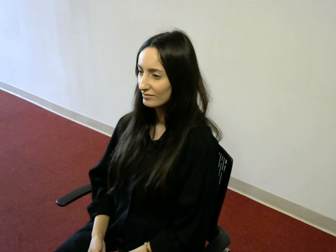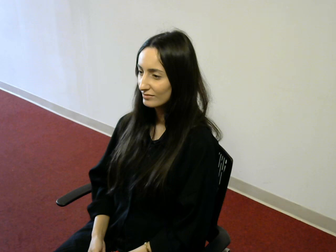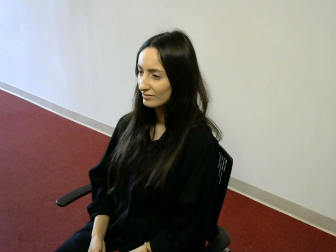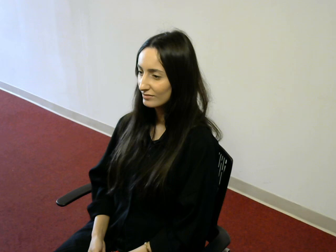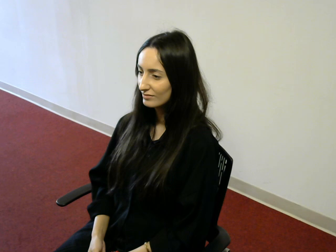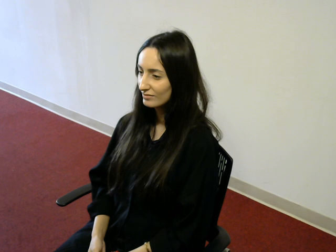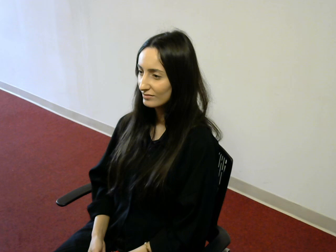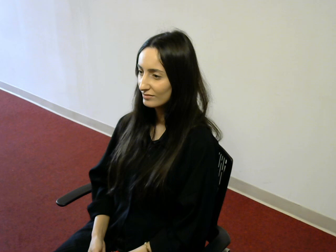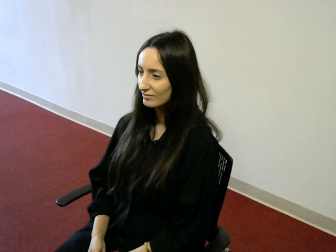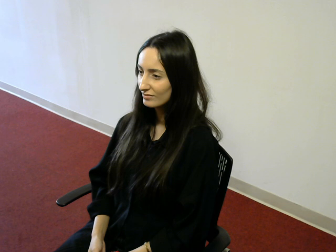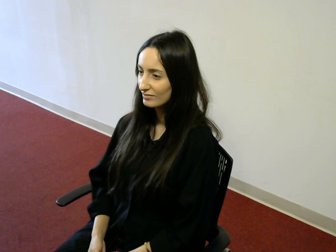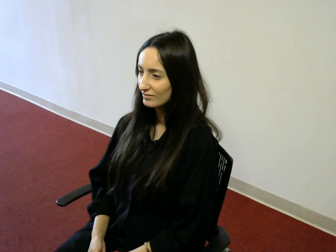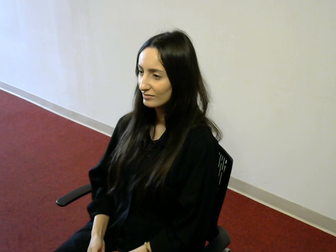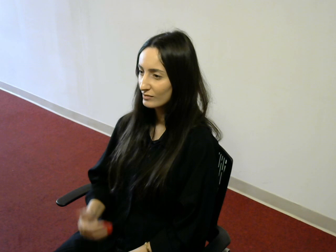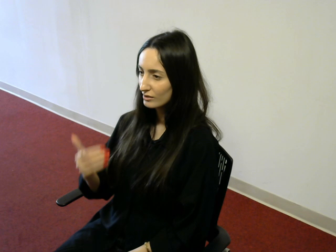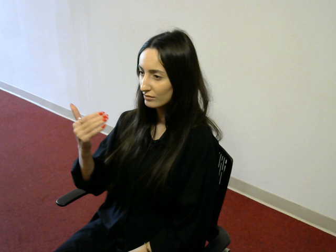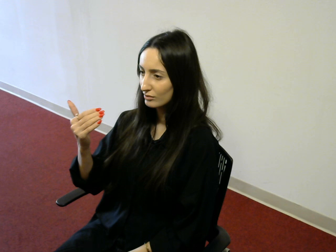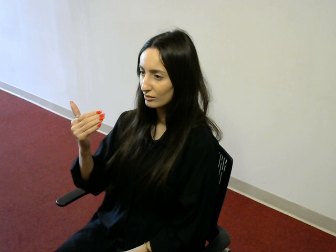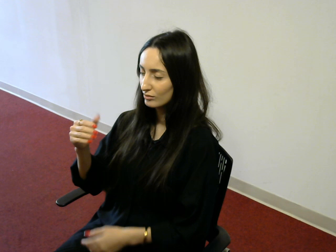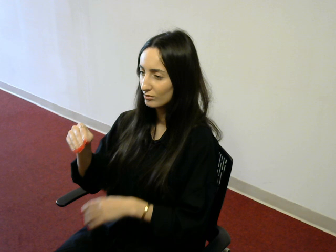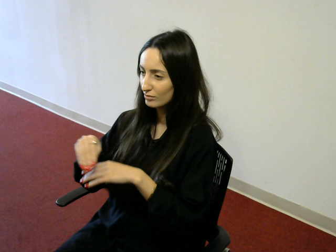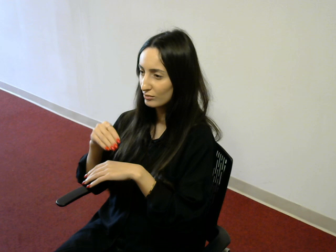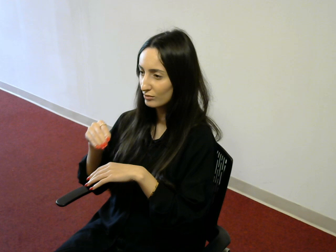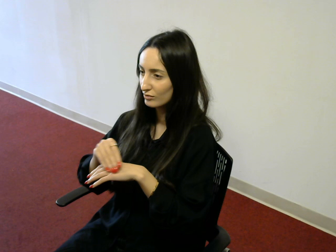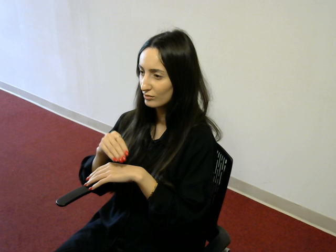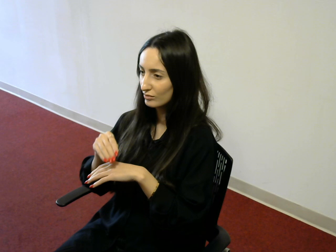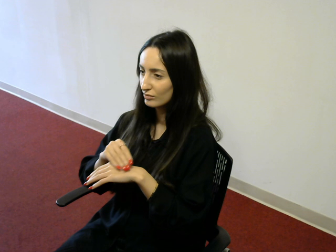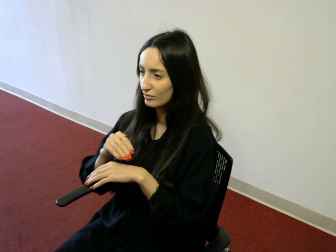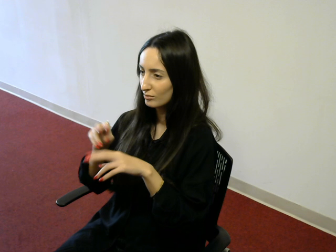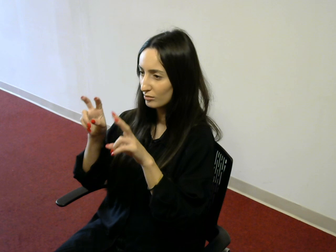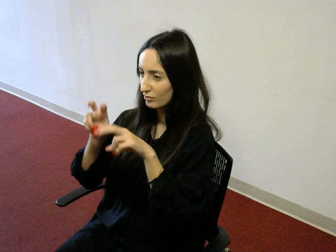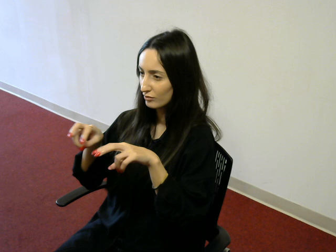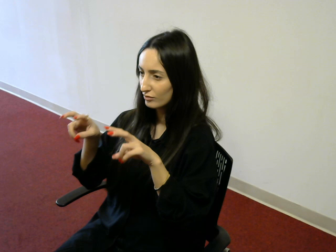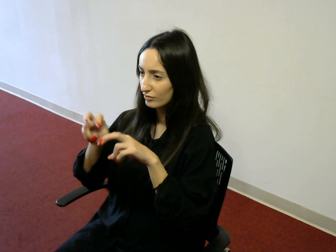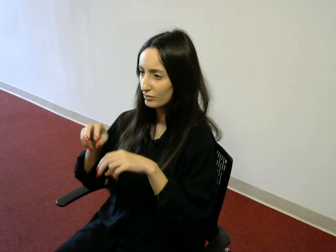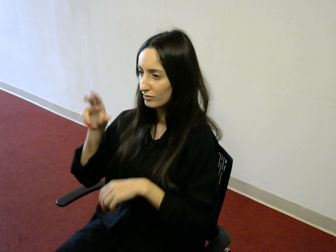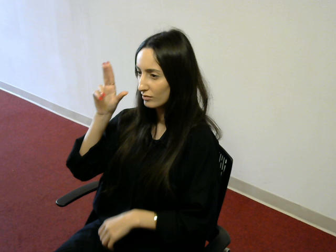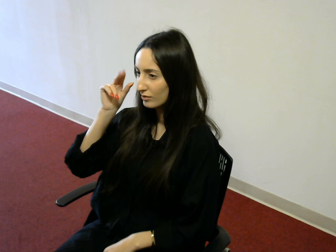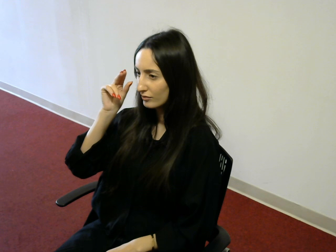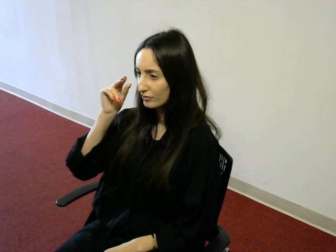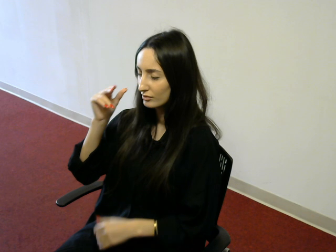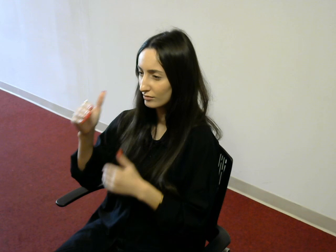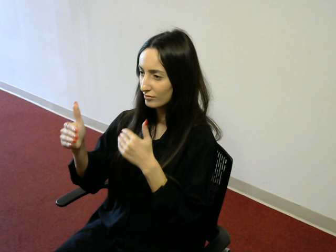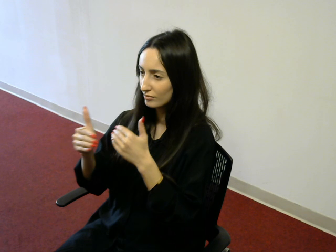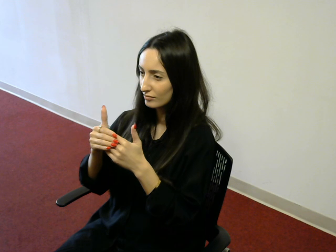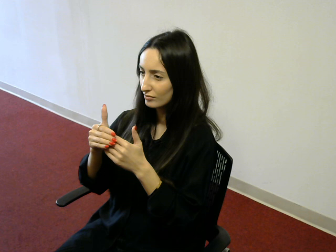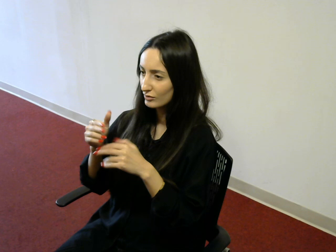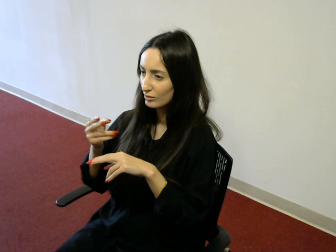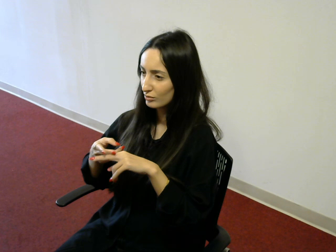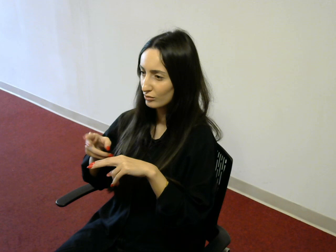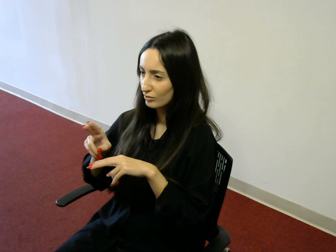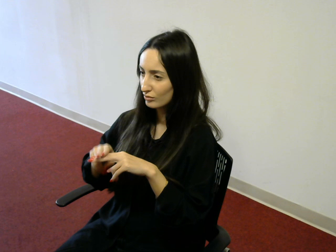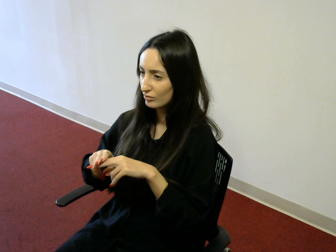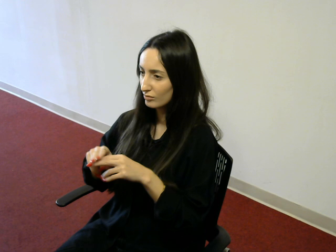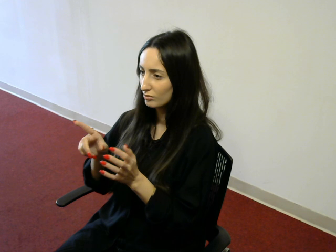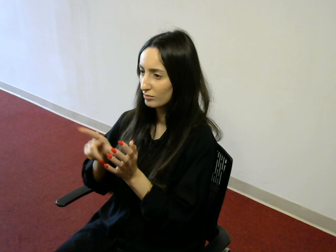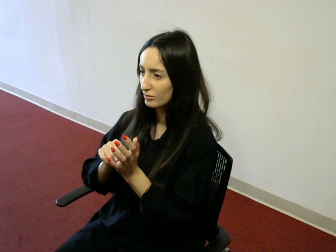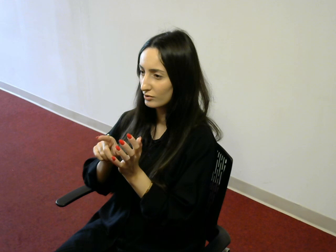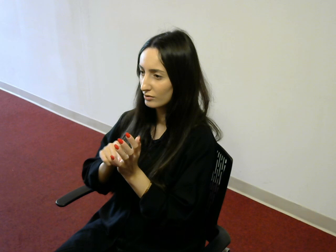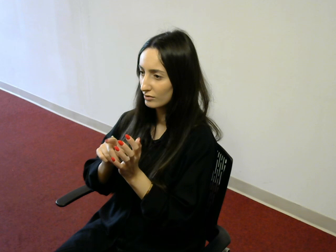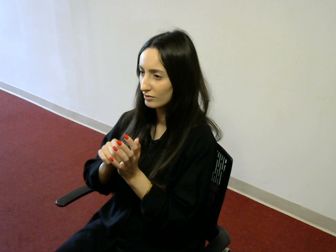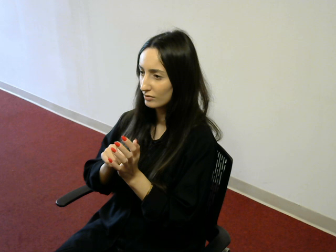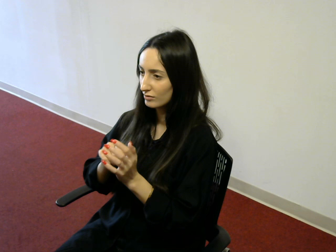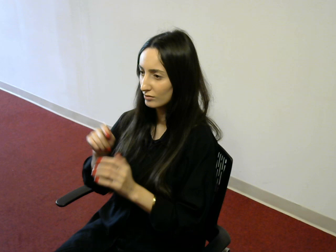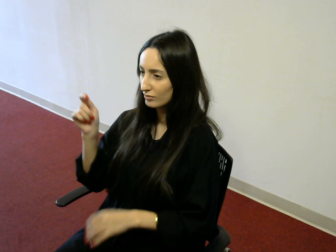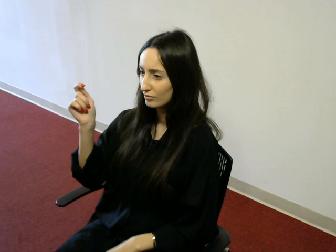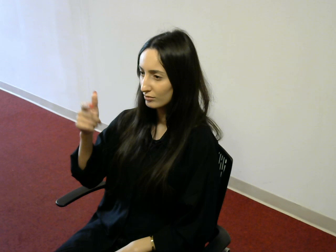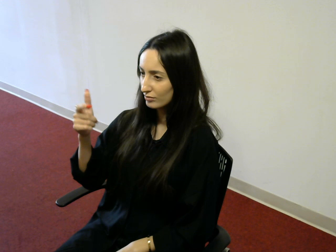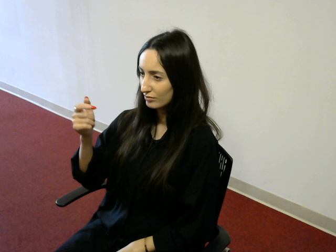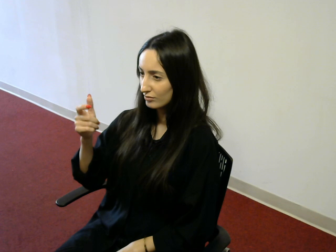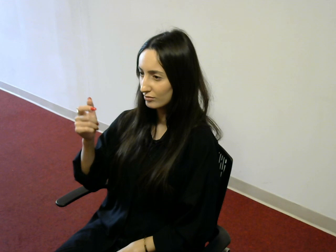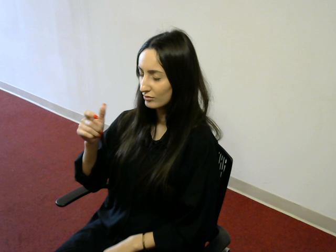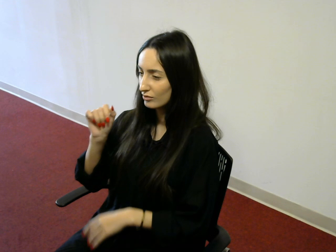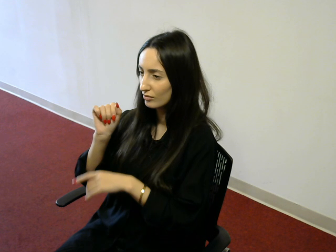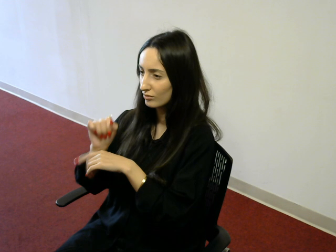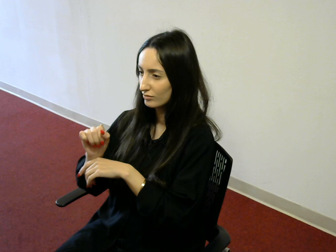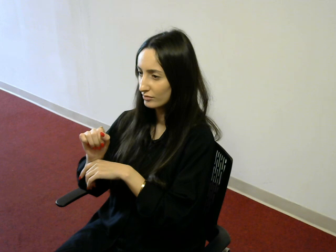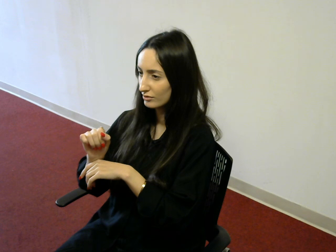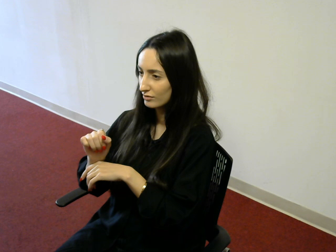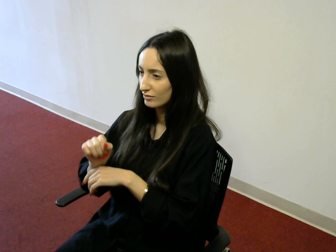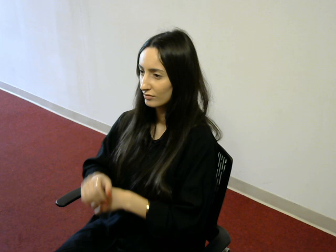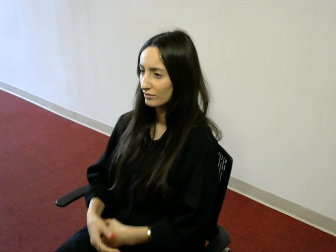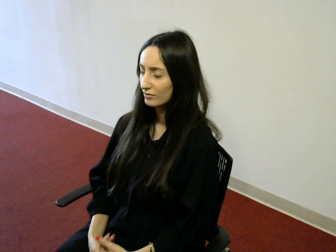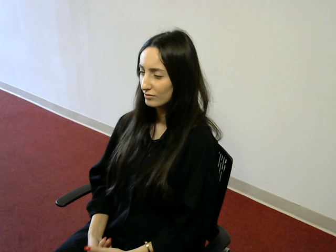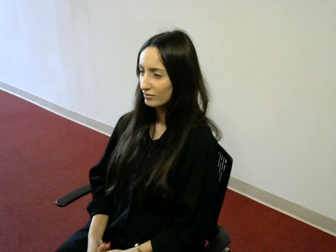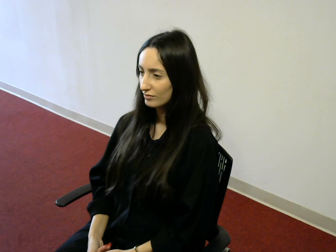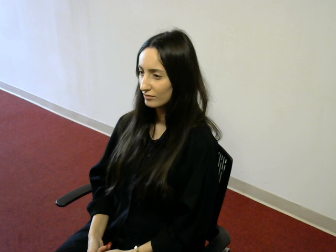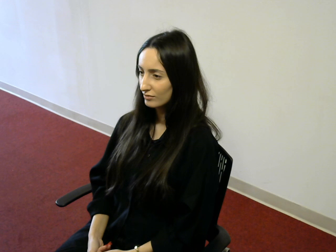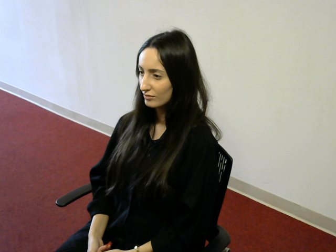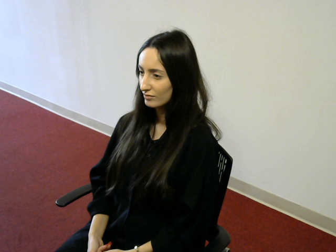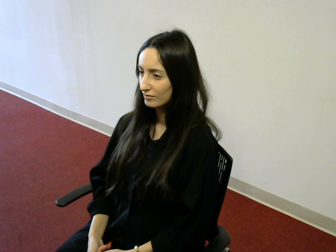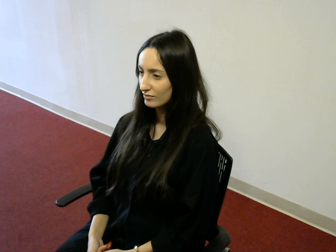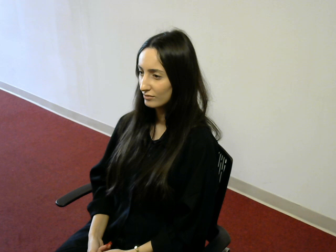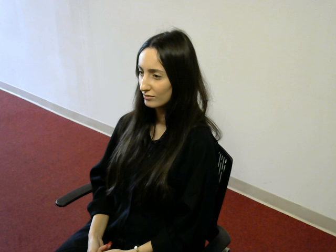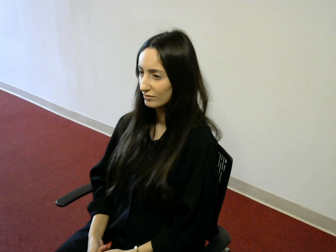Sizin həyat yoldaşınızın müayinə tarixi çatdığı üçün pensiya ödənişi dayanıb